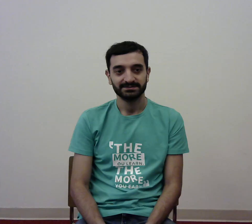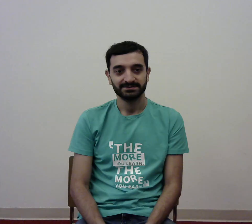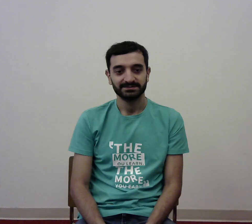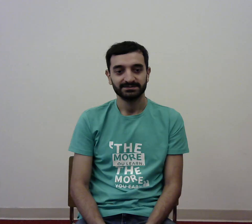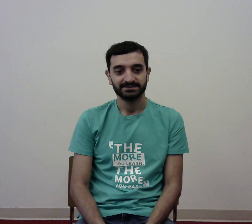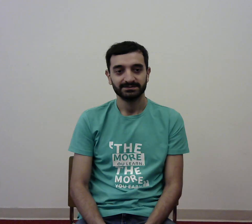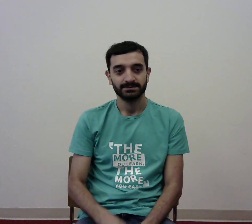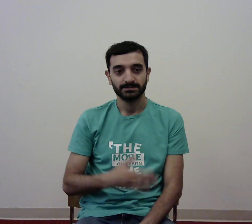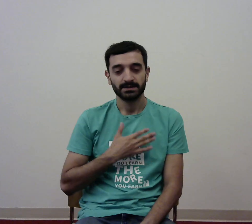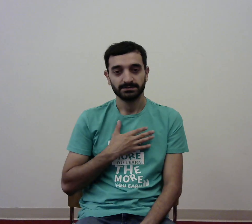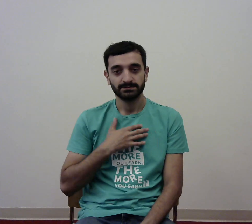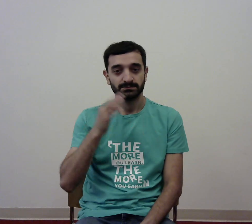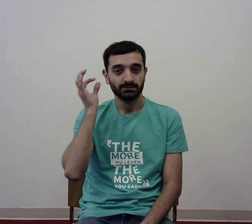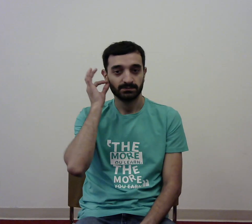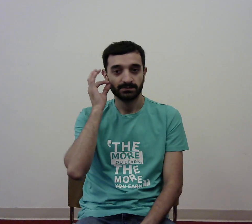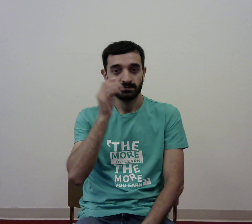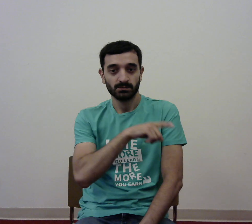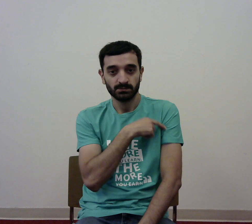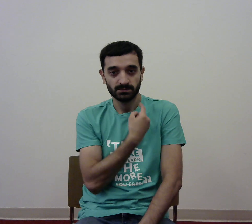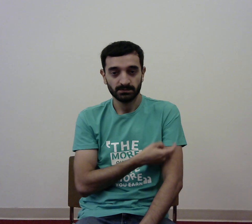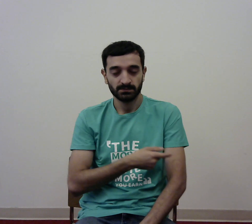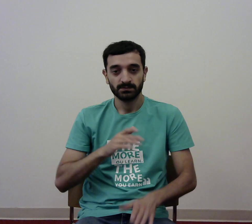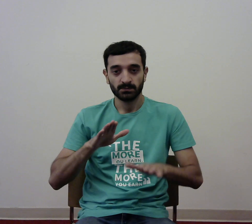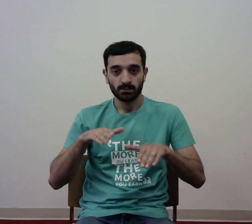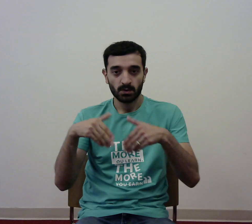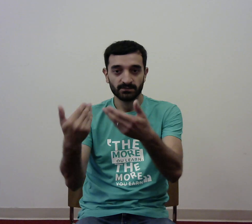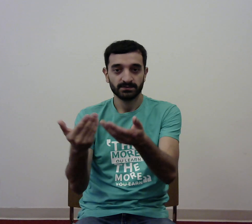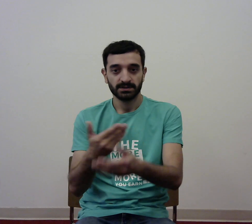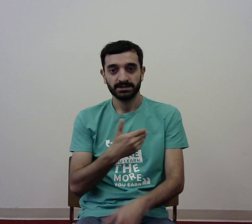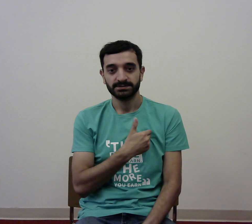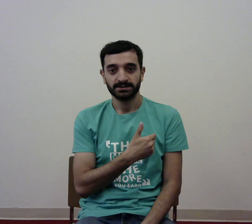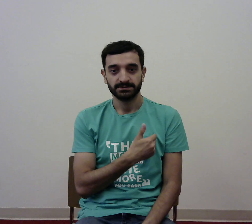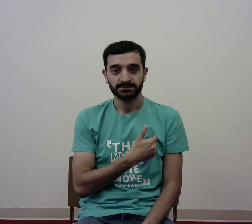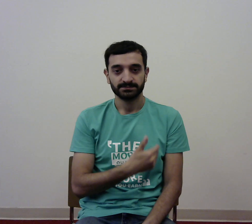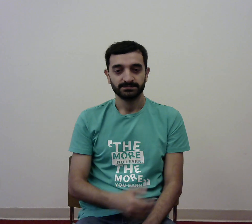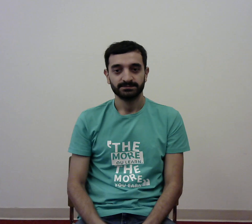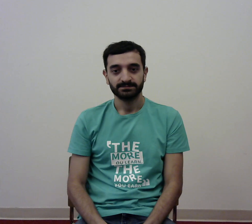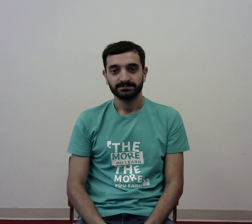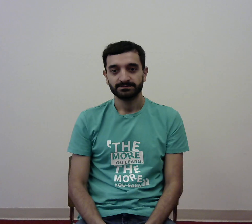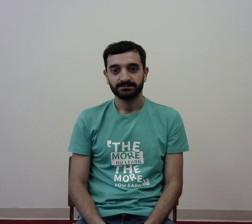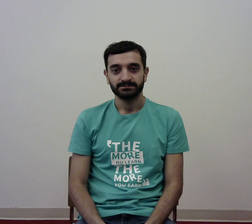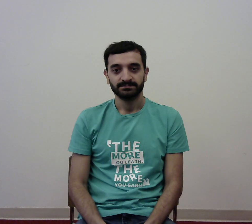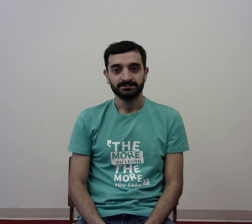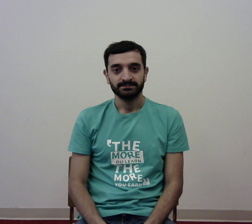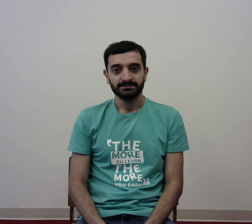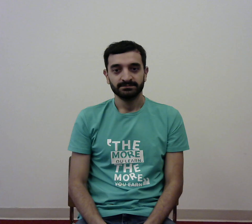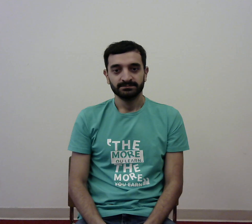Mən tibb məntəqəsinə müraciət etmək istərdim